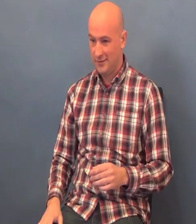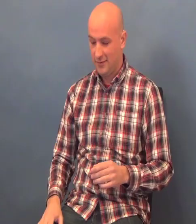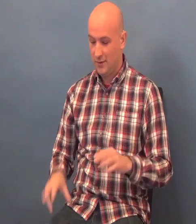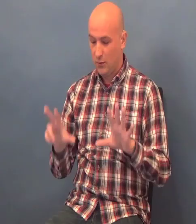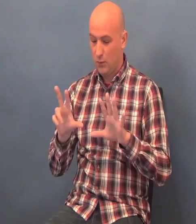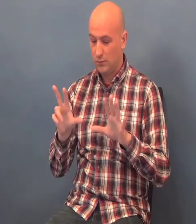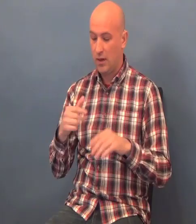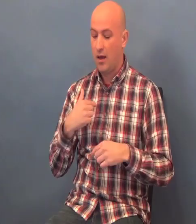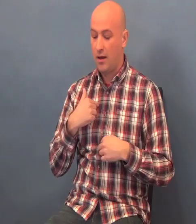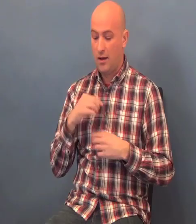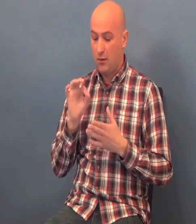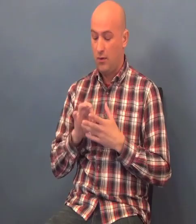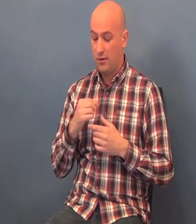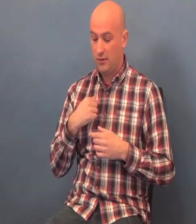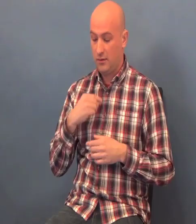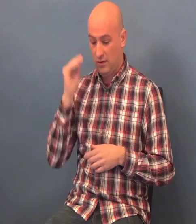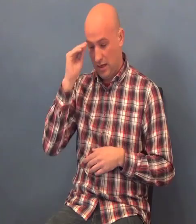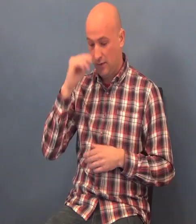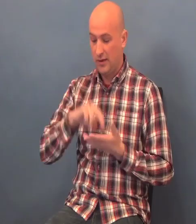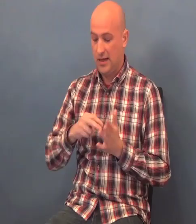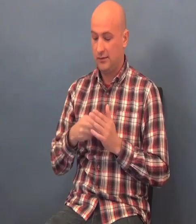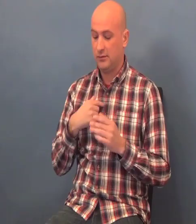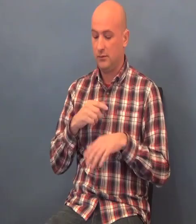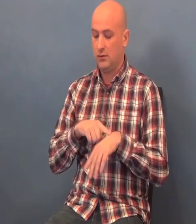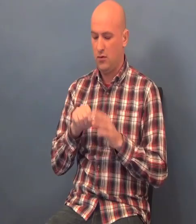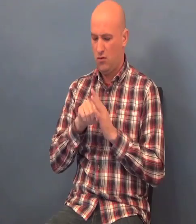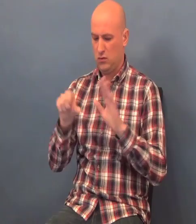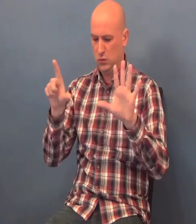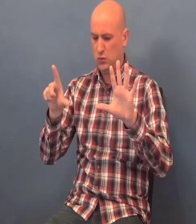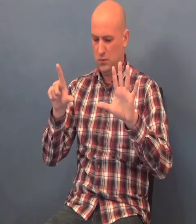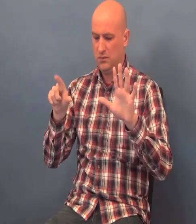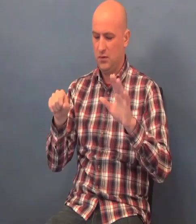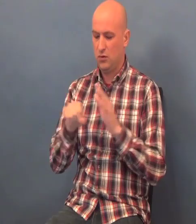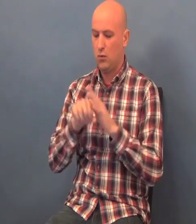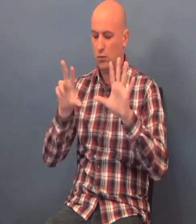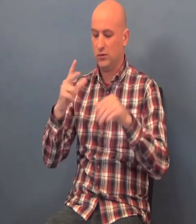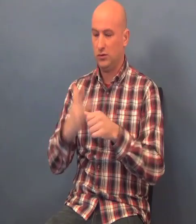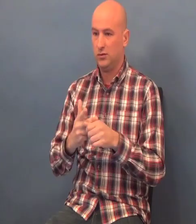O ósmej akurat mam naukę tańca, od godziny siódmej do ósmej trzydzieści.